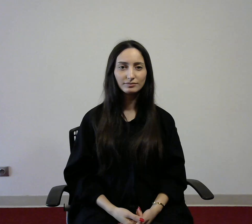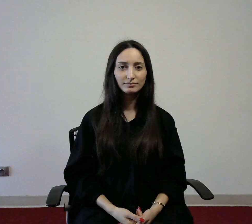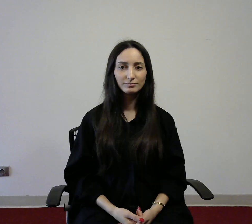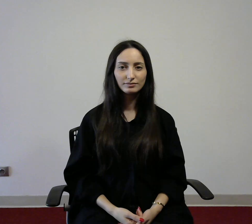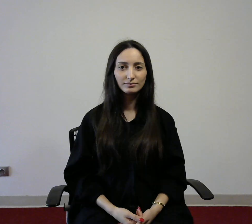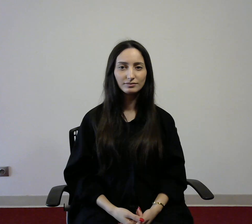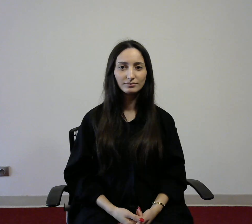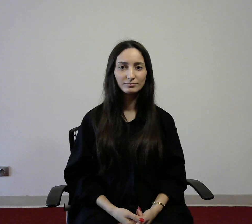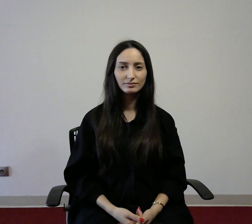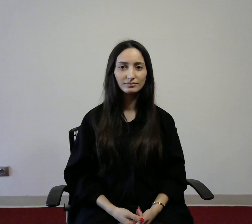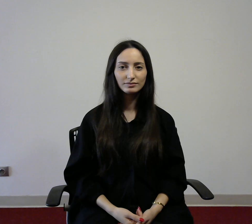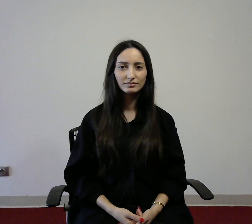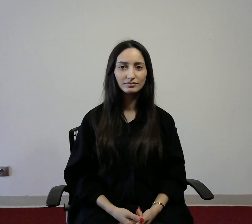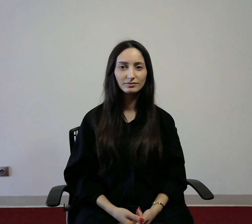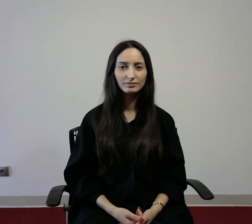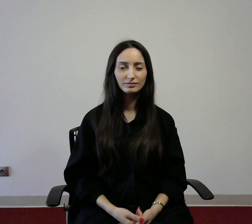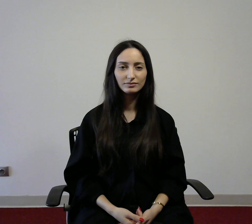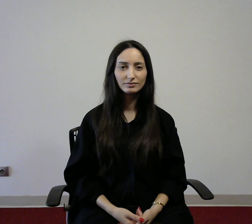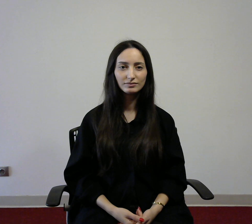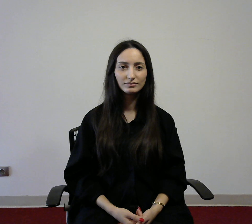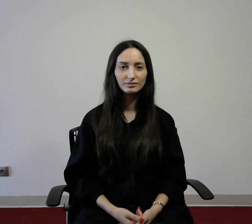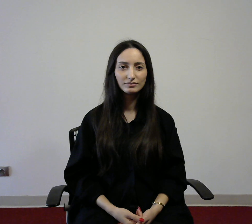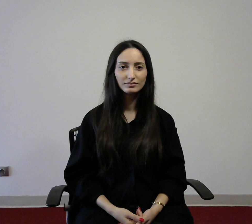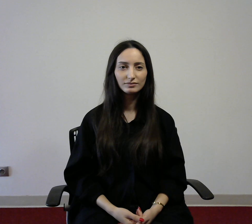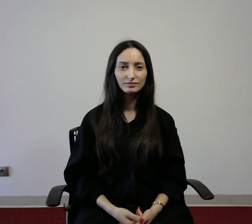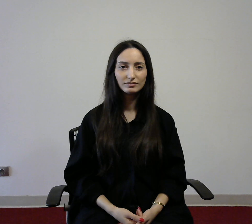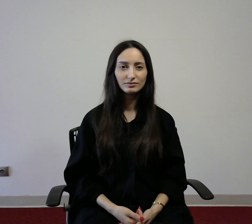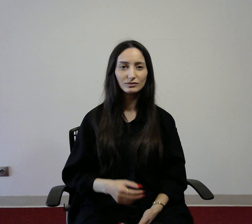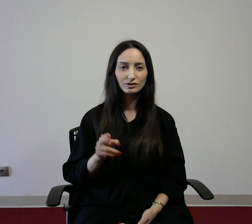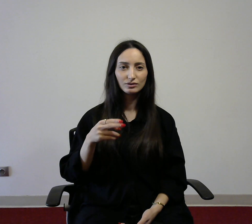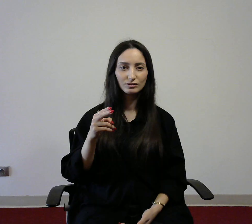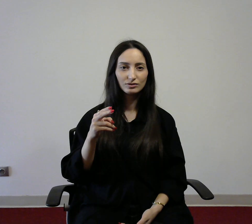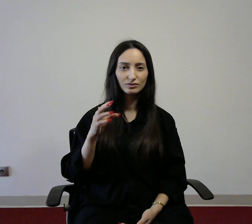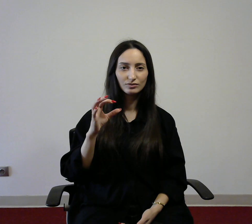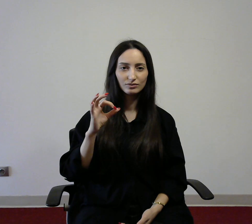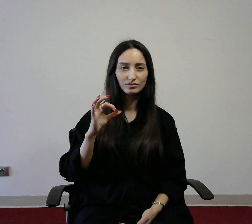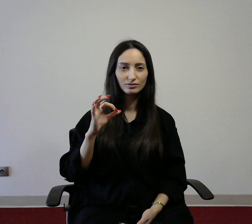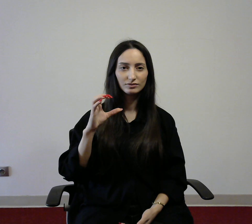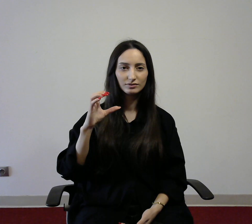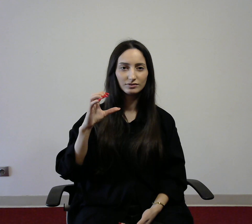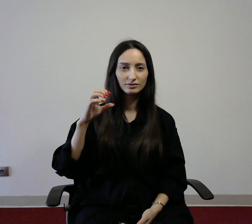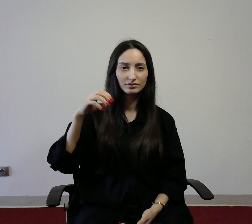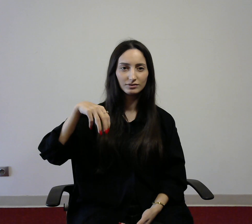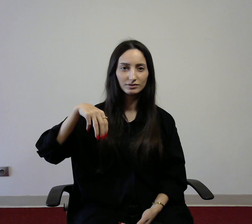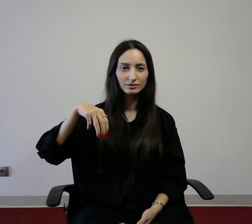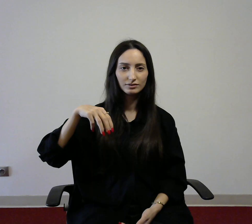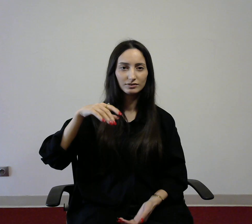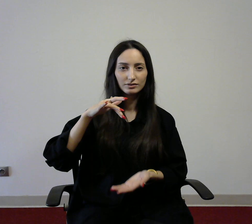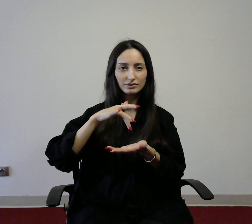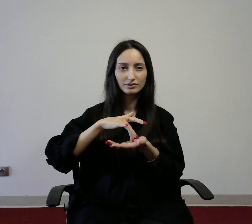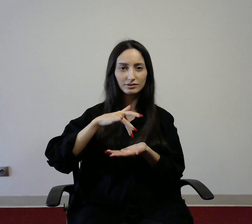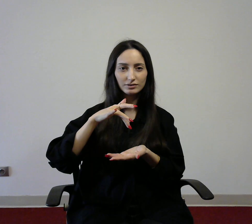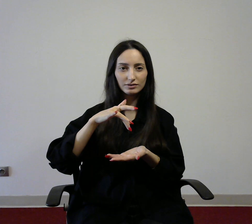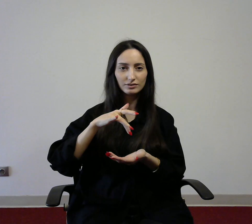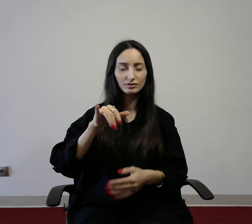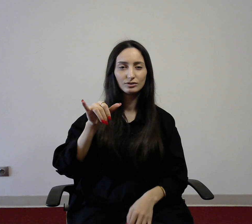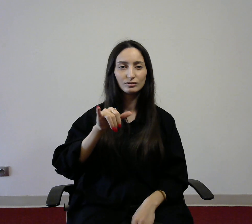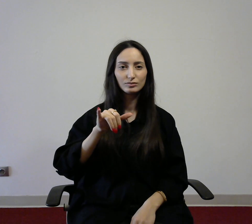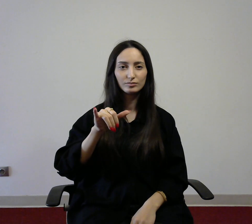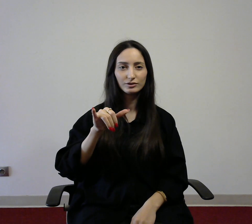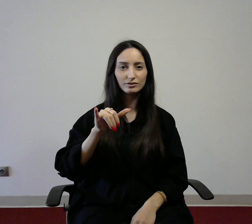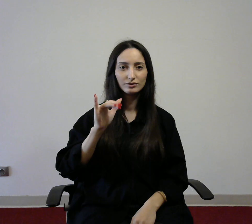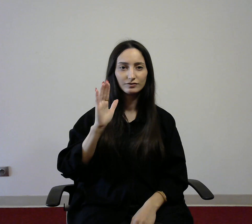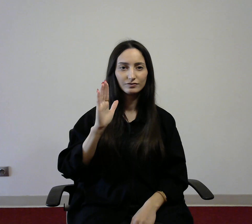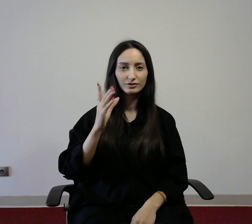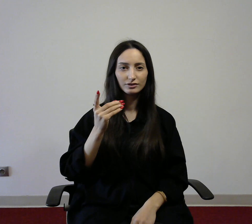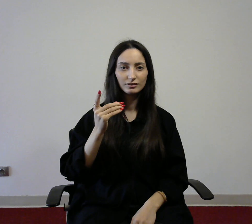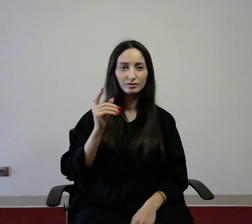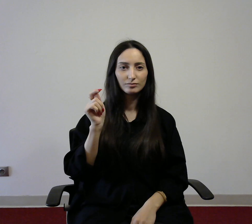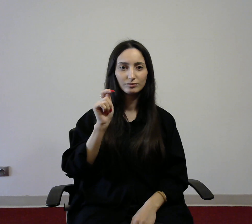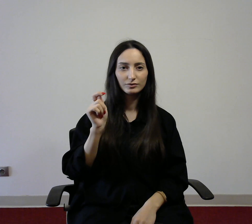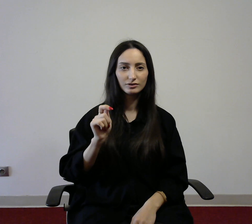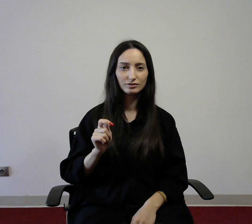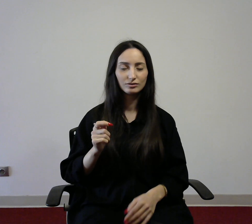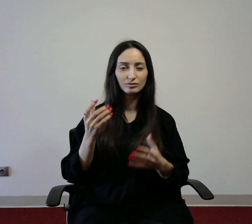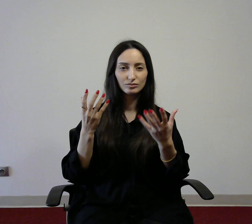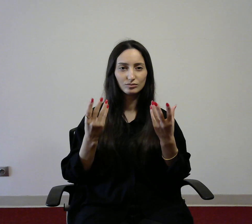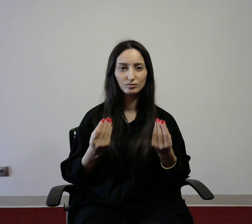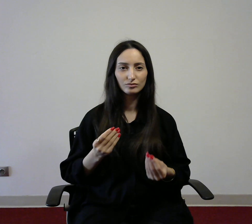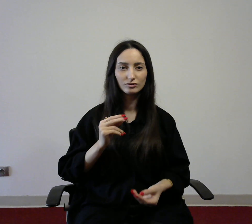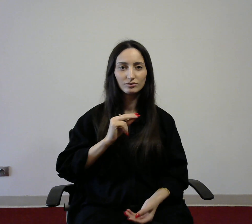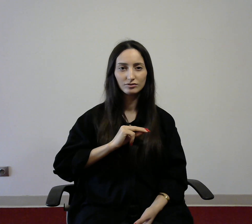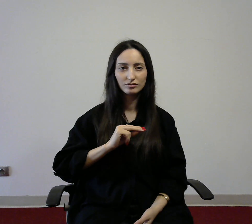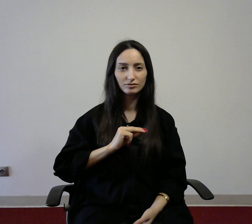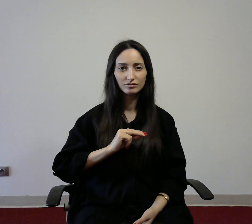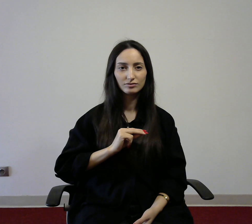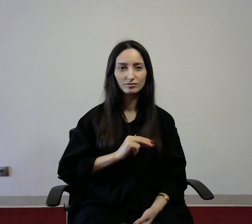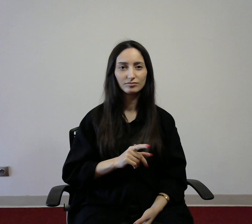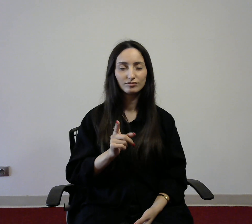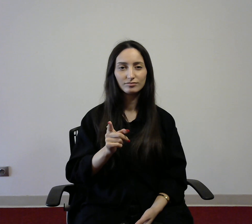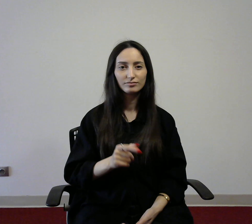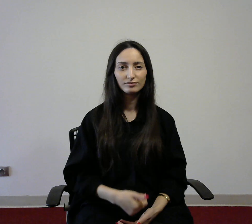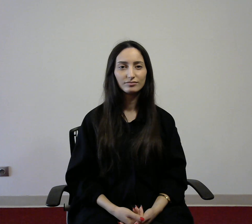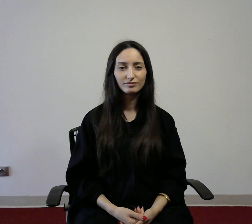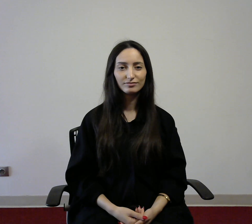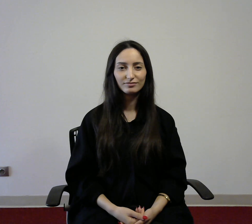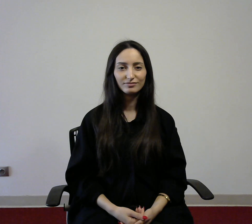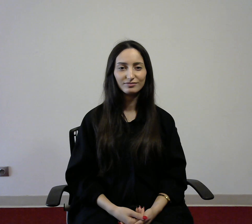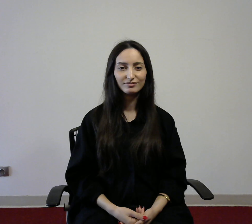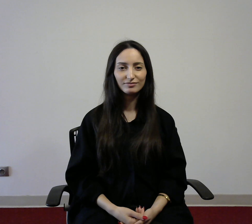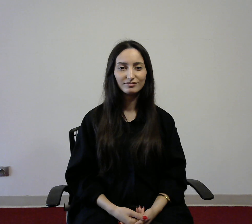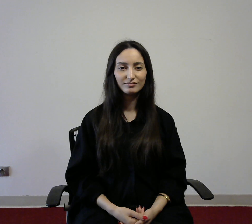DOST mərkəzləri şənbə və bazar günü işləyirmi?